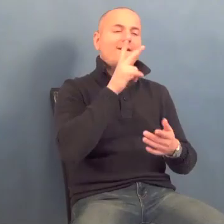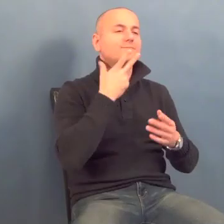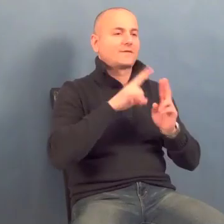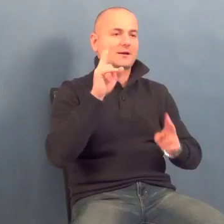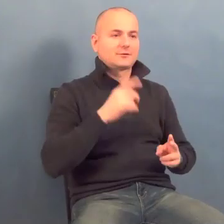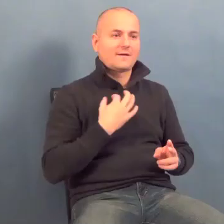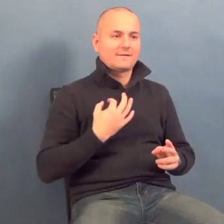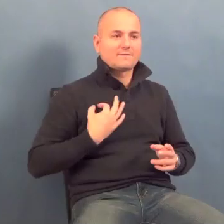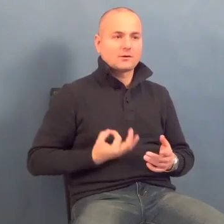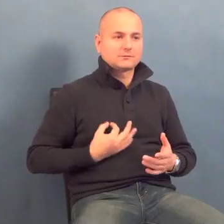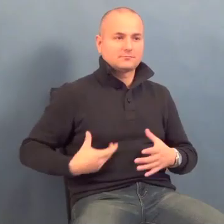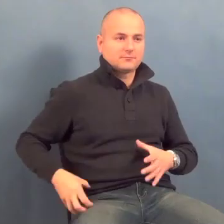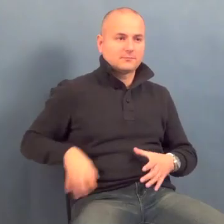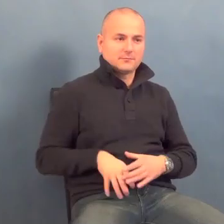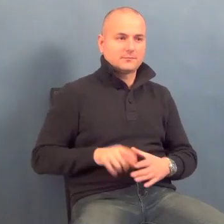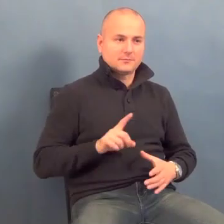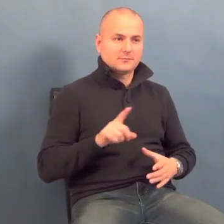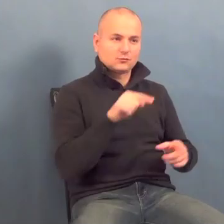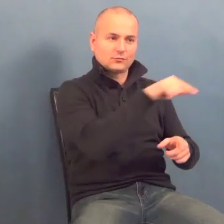Ale tak naprawdę to większość przynosi swoje.